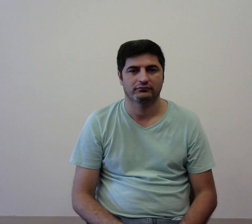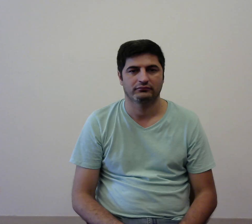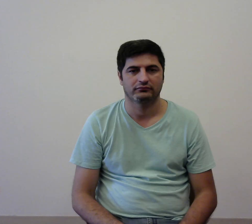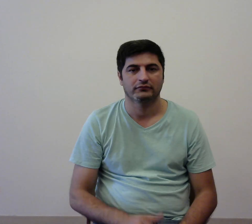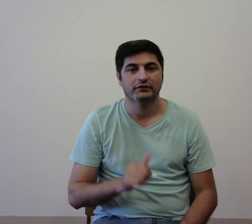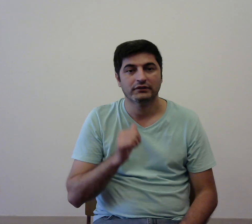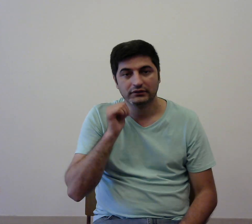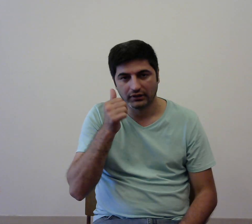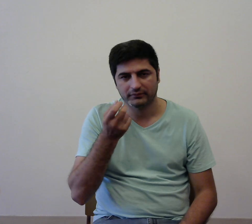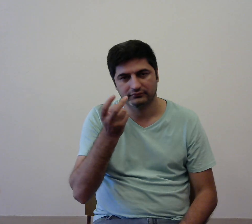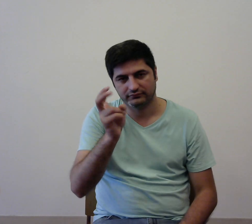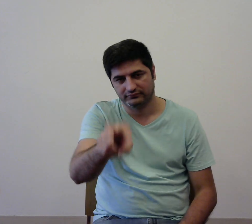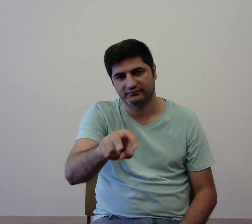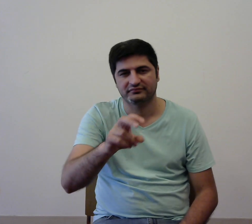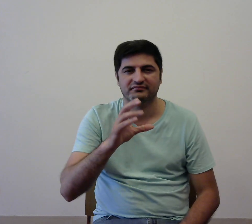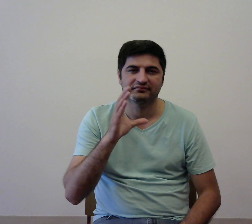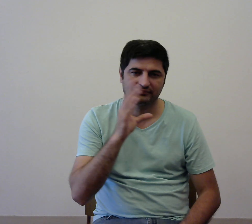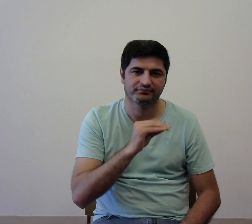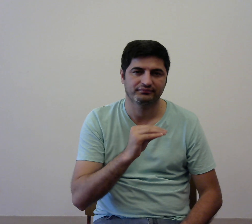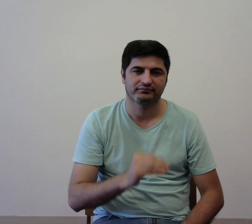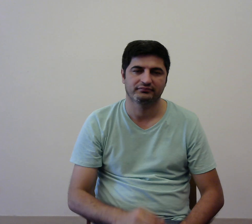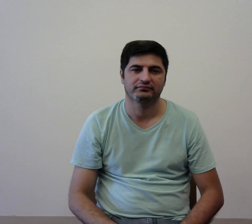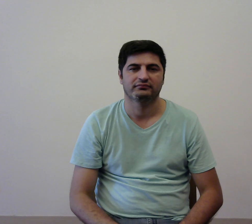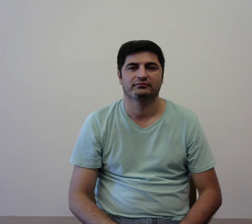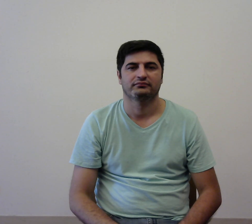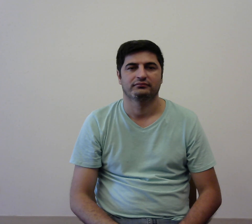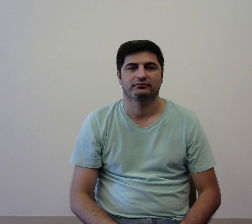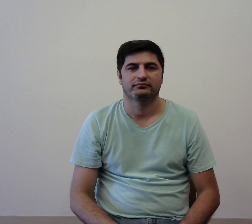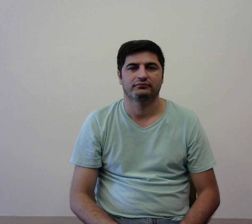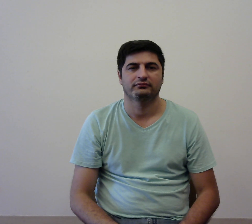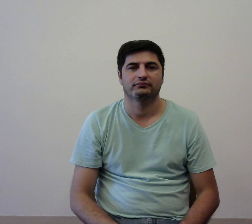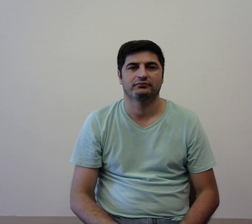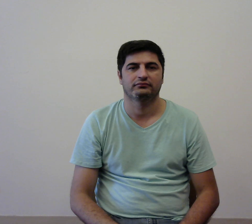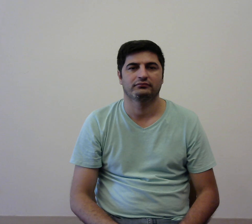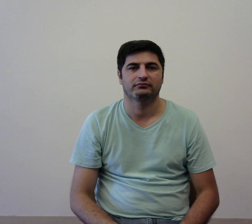Sabah gələ bilərəmmi?